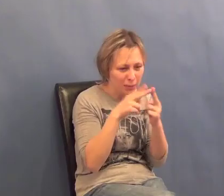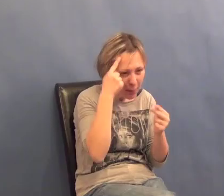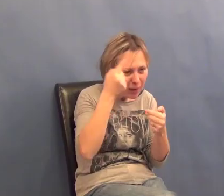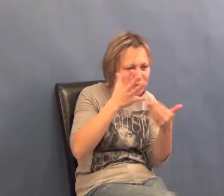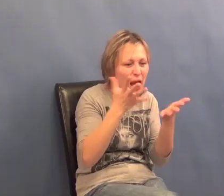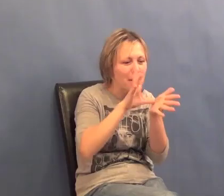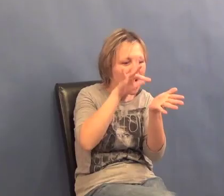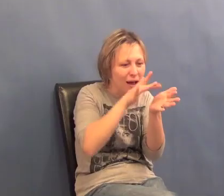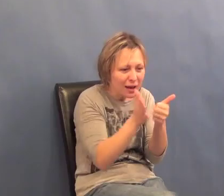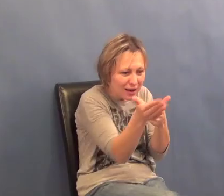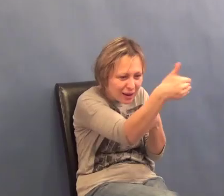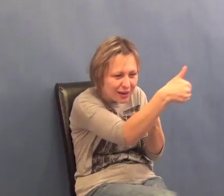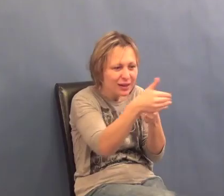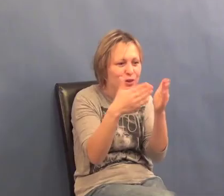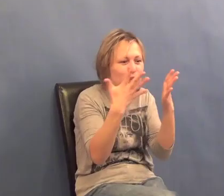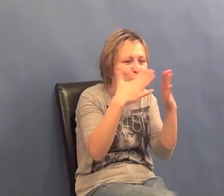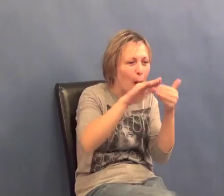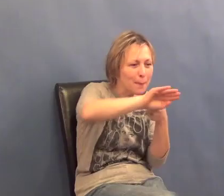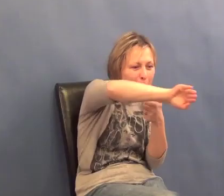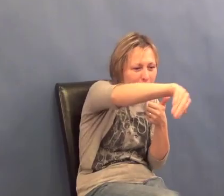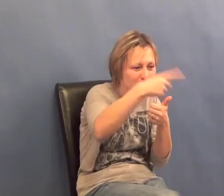Pamiętaj, którym miejscu, i gdzie należy iść, do jakiego domu przejść.